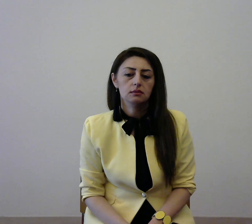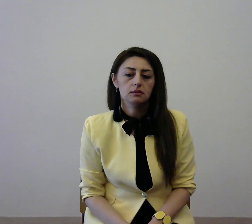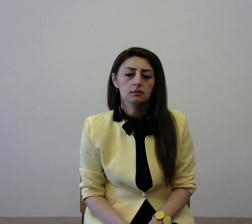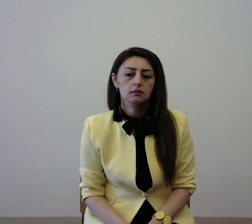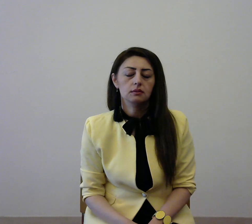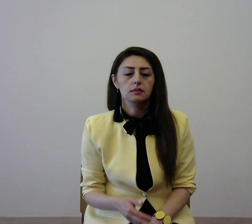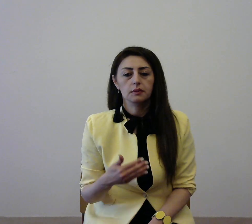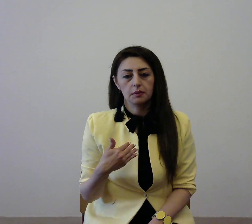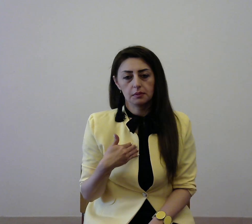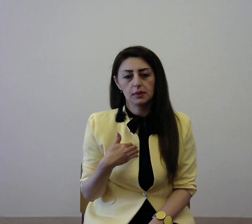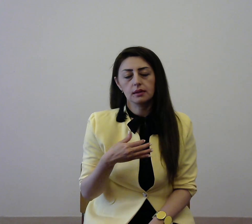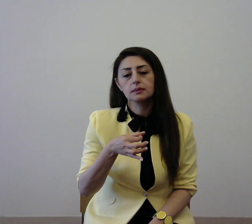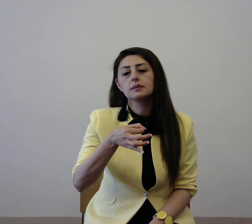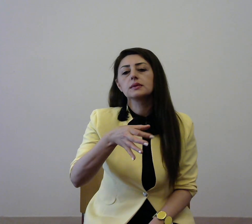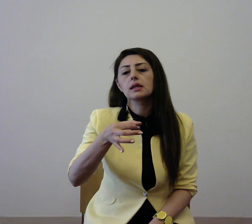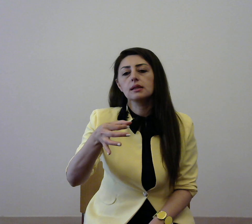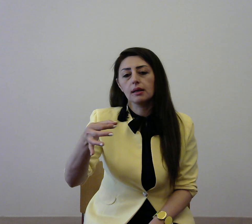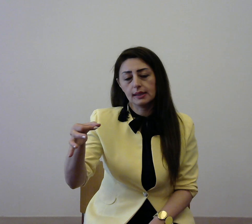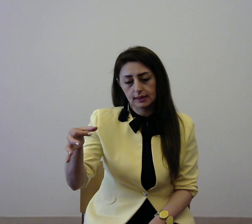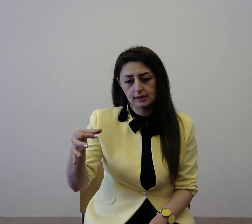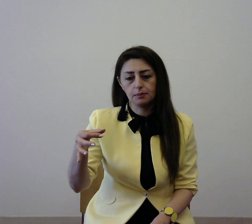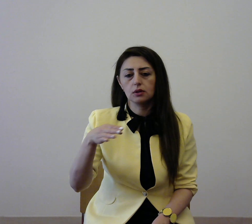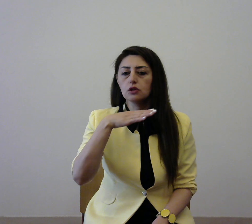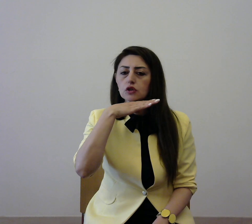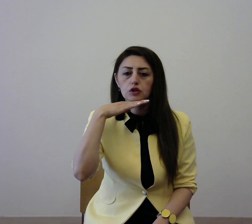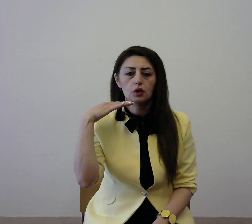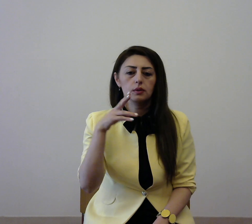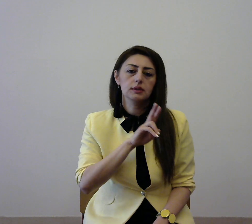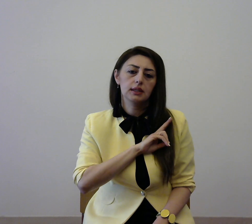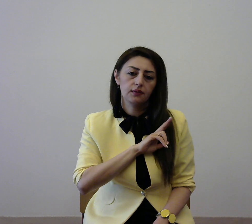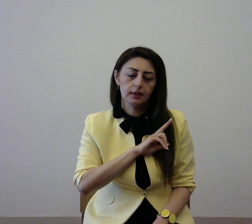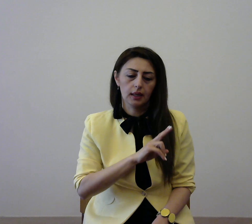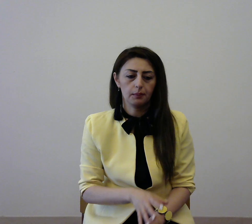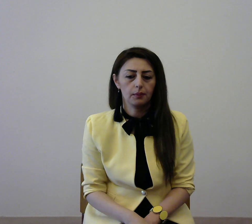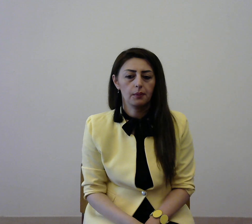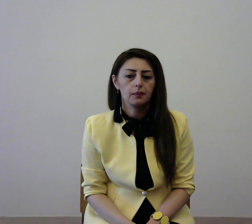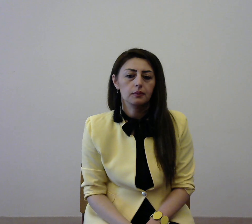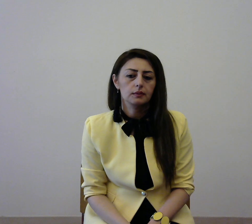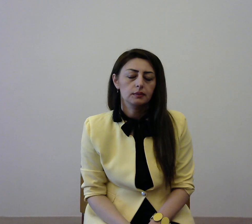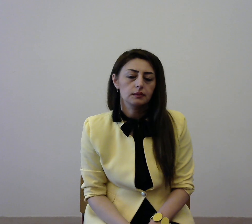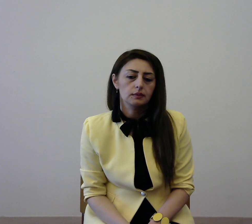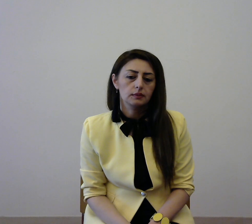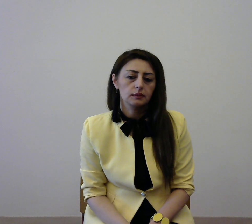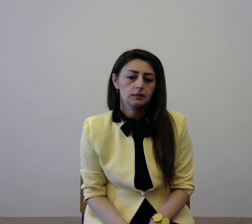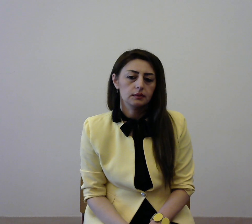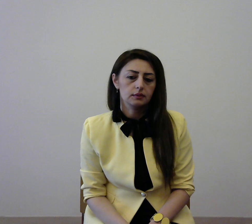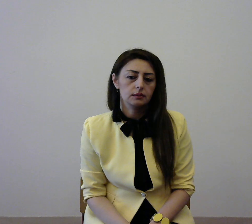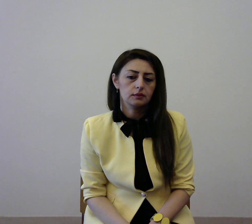Mən səyahət etməyi çox sevirəm